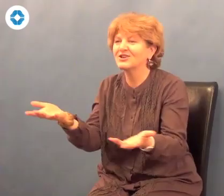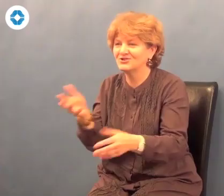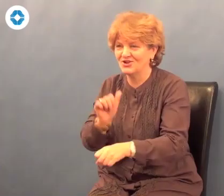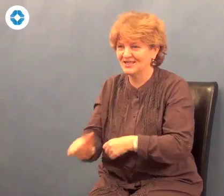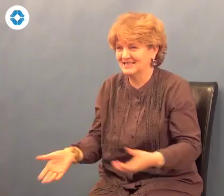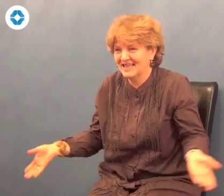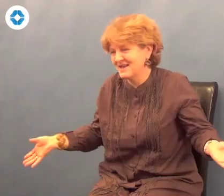Nie ma.